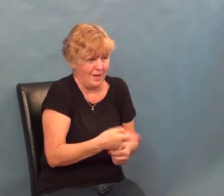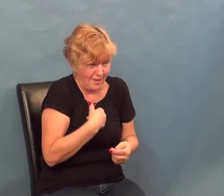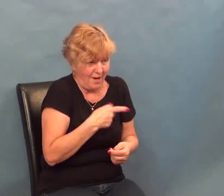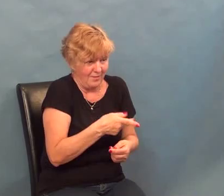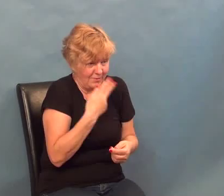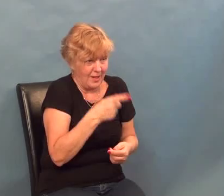Ja widziałam...